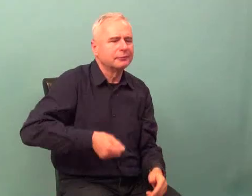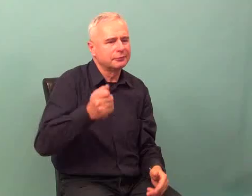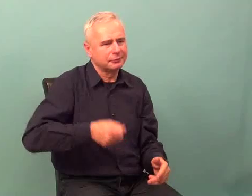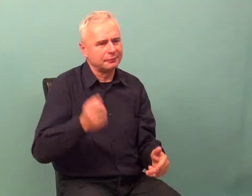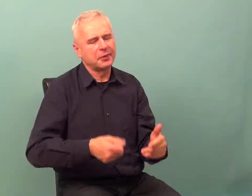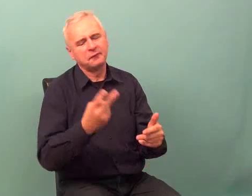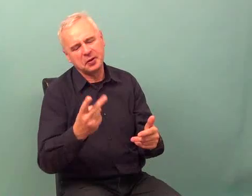Pozostali dwaj byli mali.